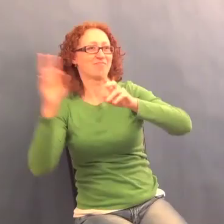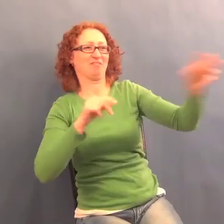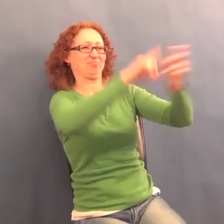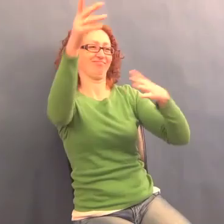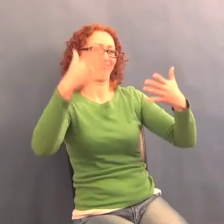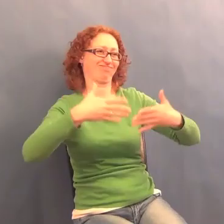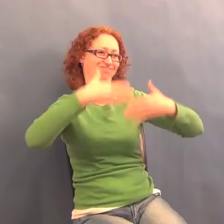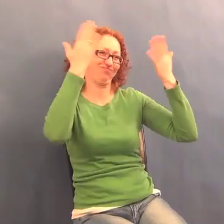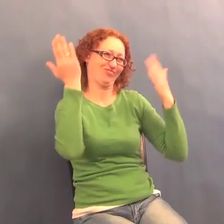Już koniec.